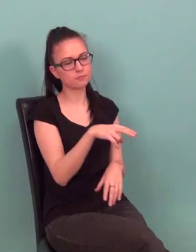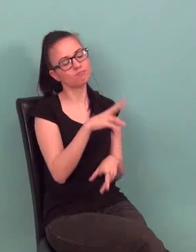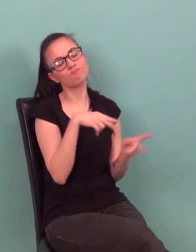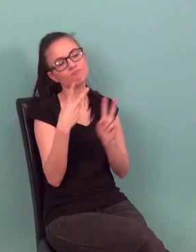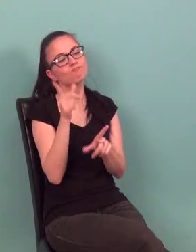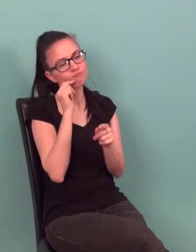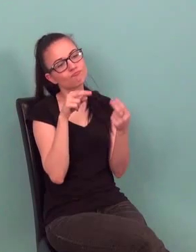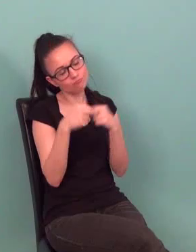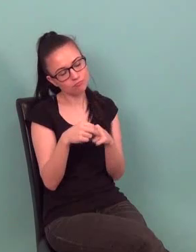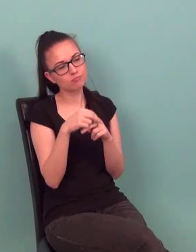Kładzie się spać i zasypia.